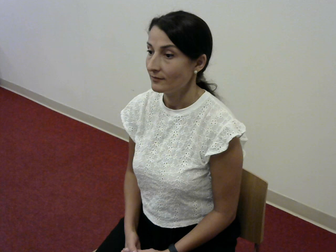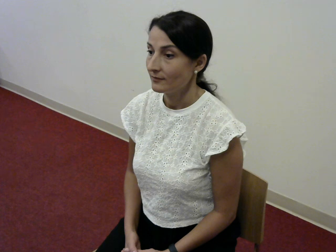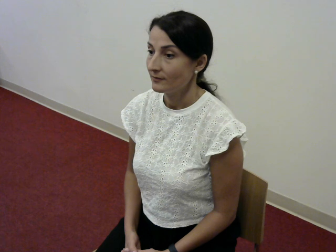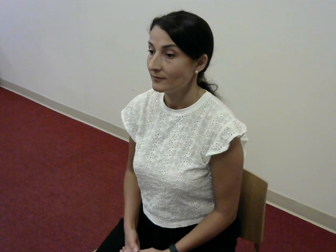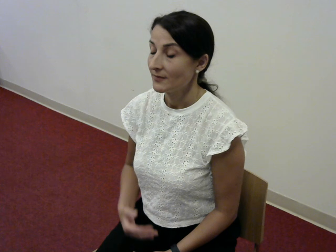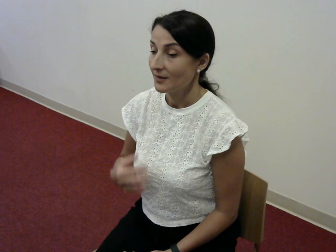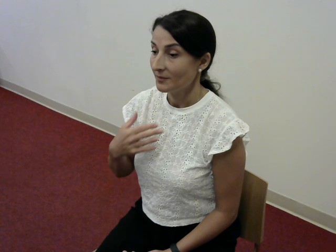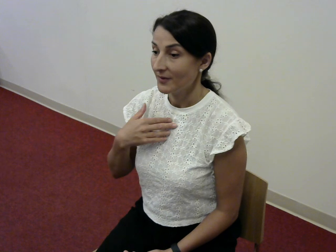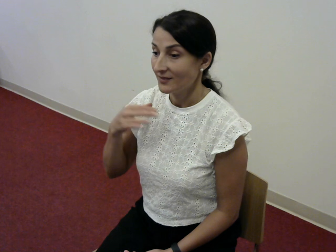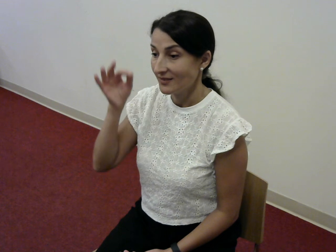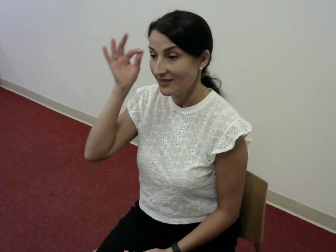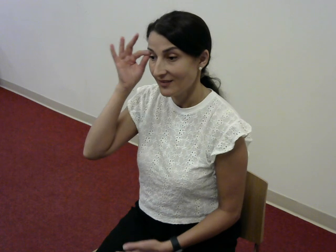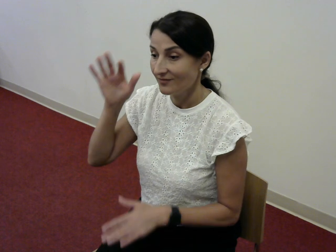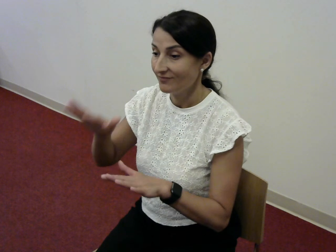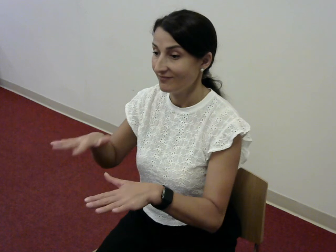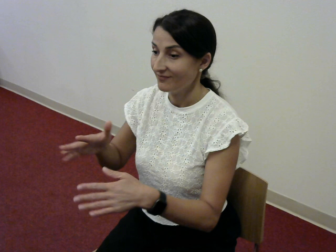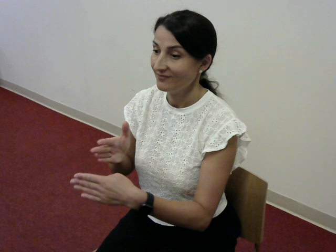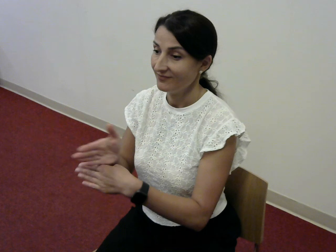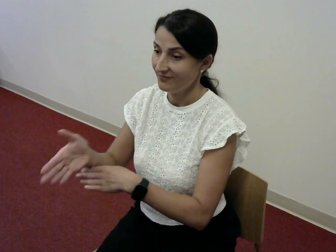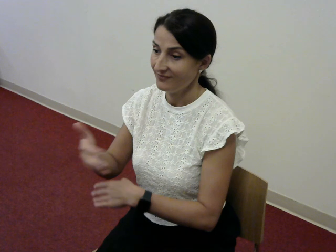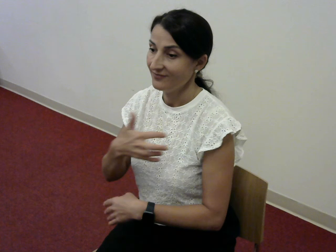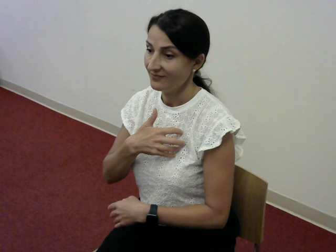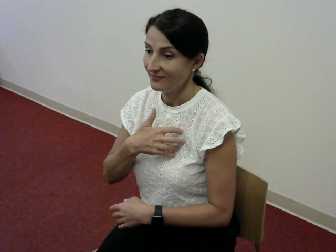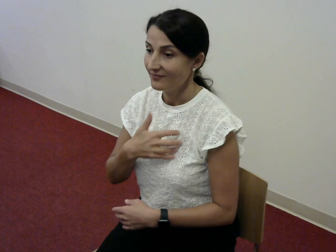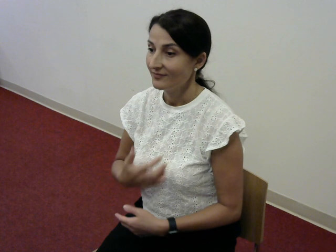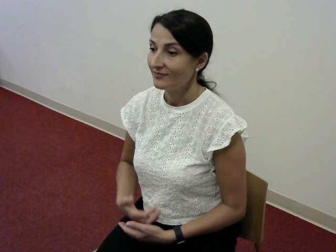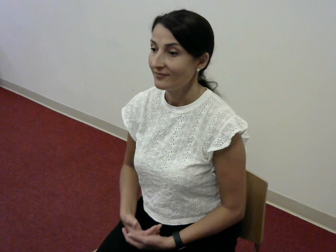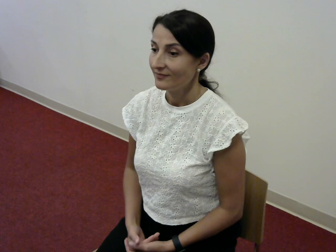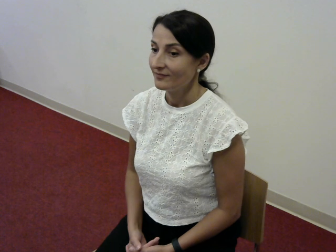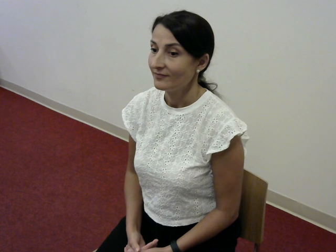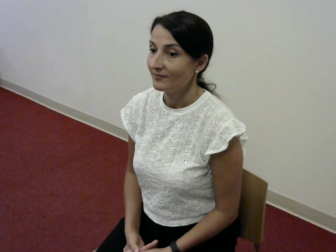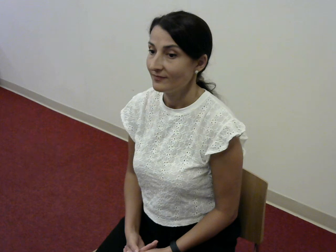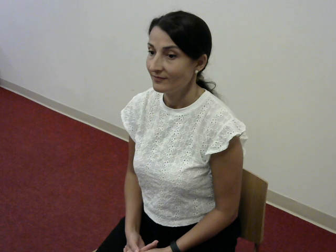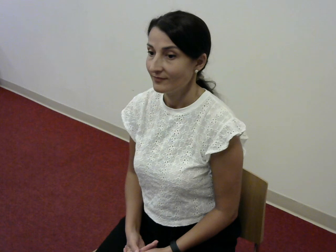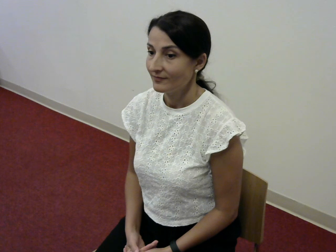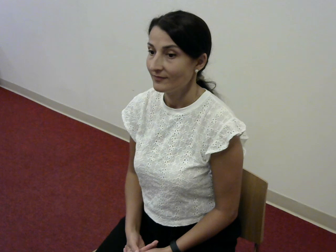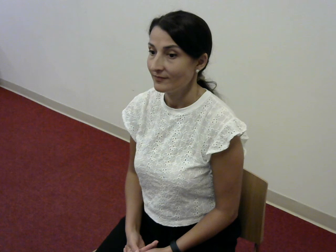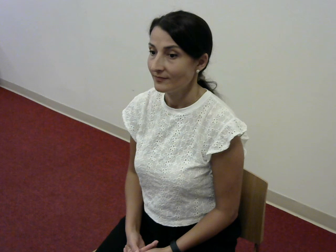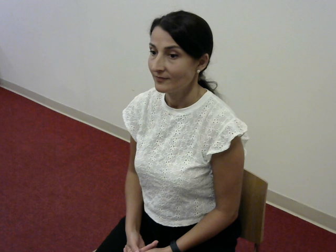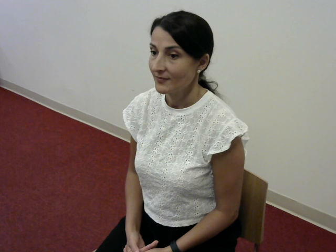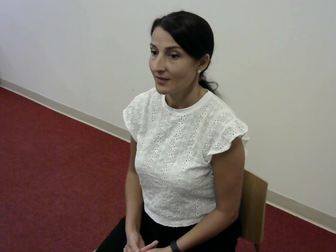Mən tibb məntəqəsinə müraciət etmək istərdim